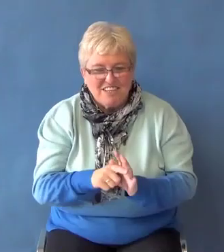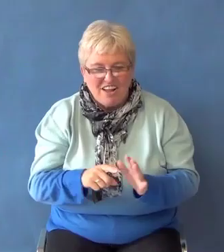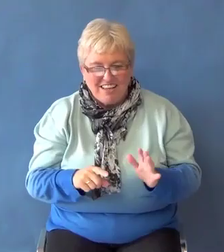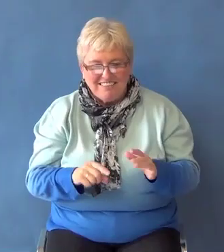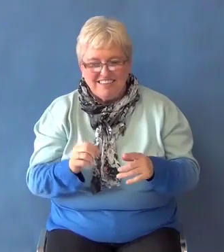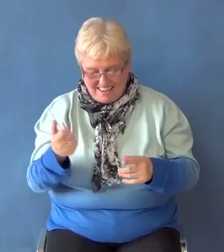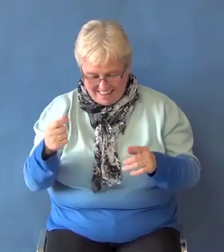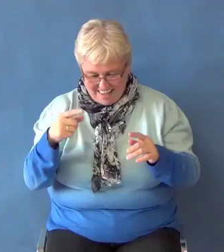Do?